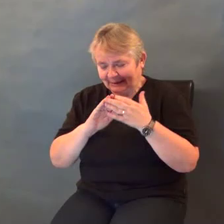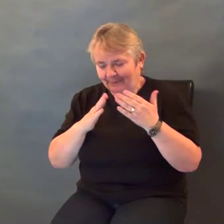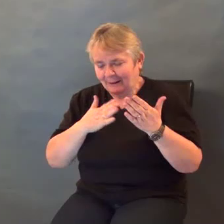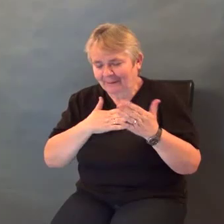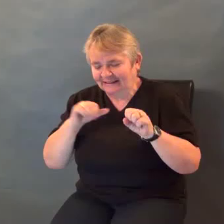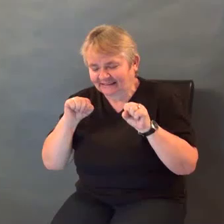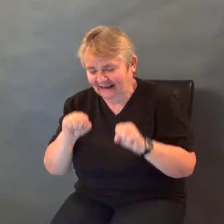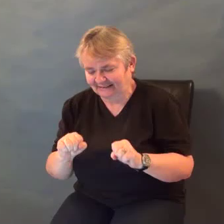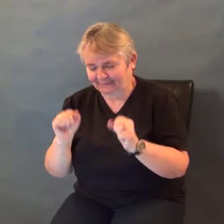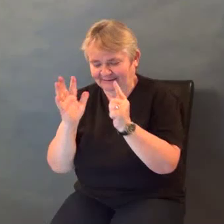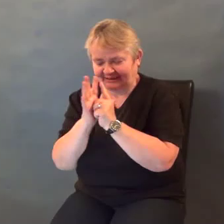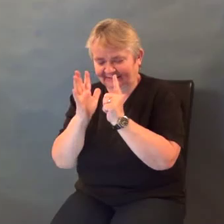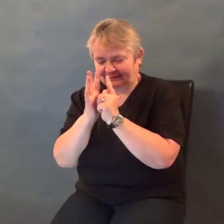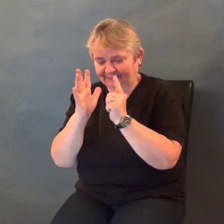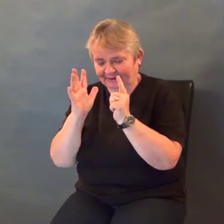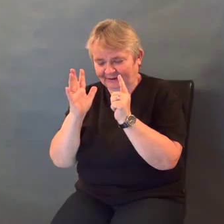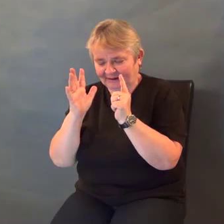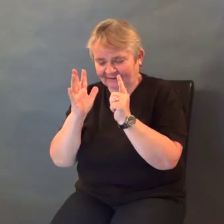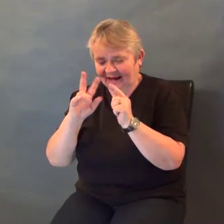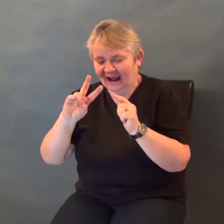Przepraszam, siedemnastego jestem zajęta.